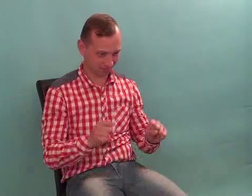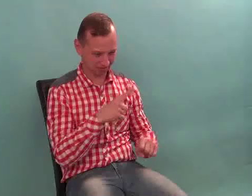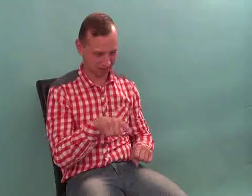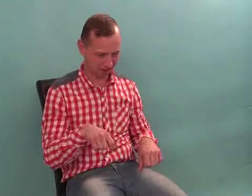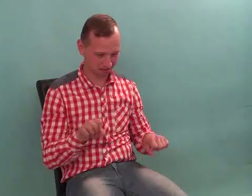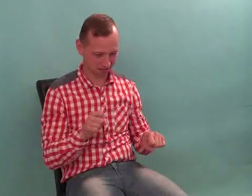Zakaz dla motoru.